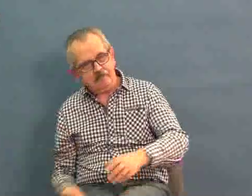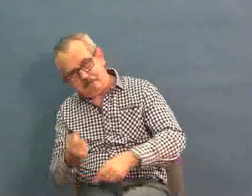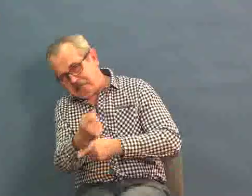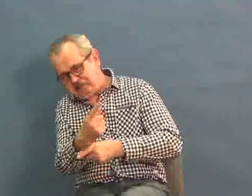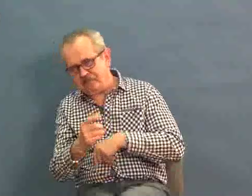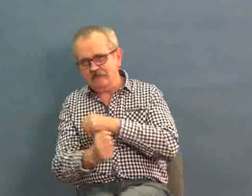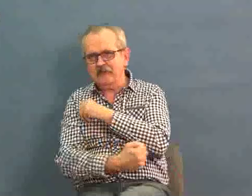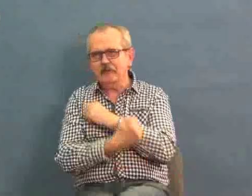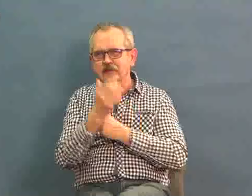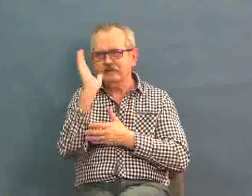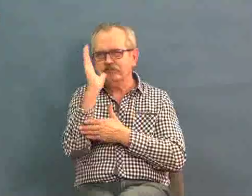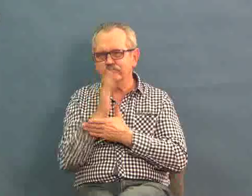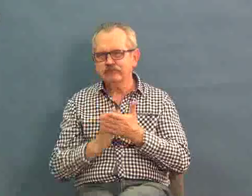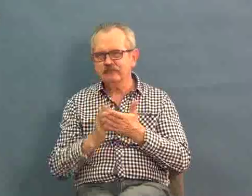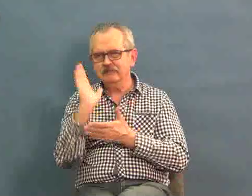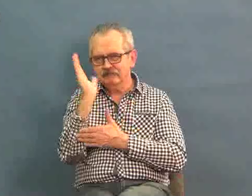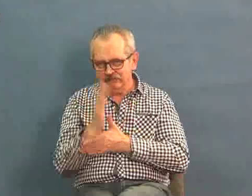Okno pęka od rzuconego kamienia.